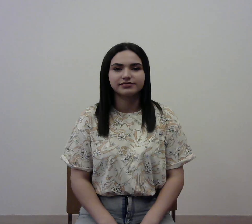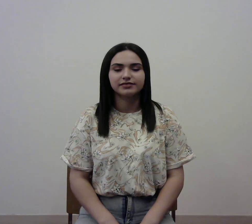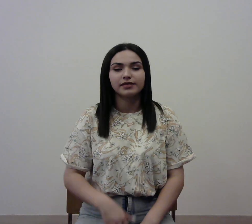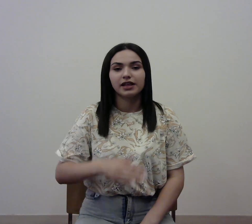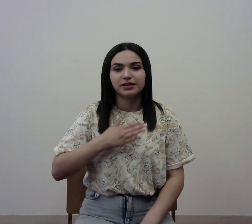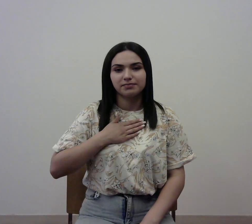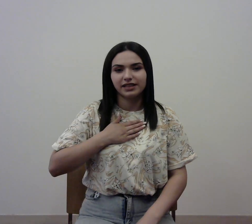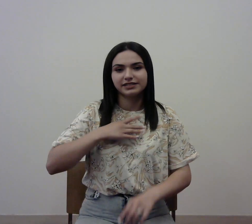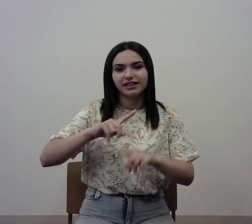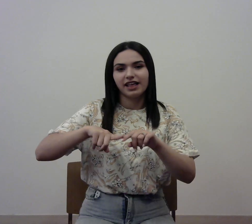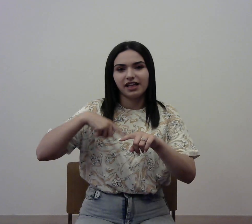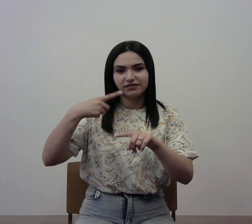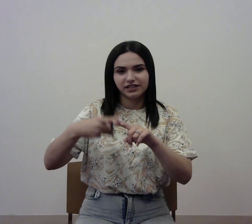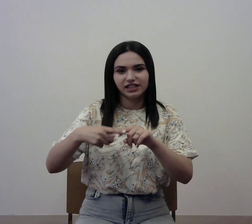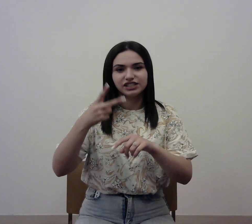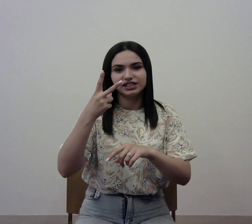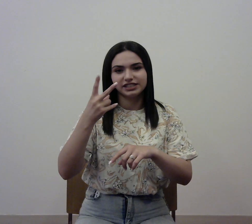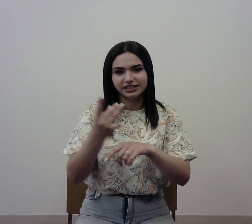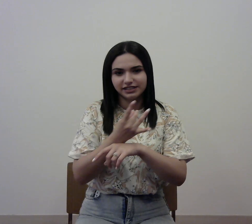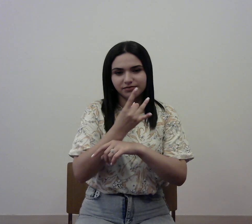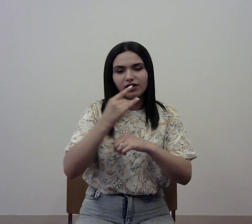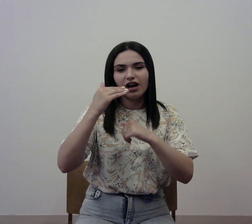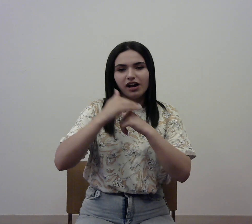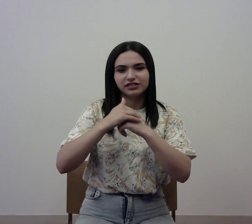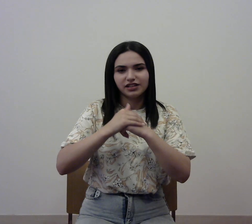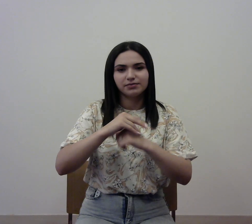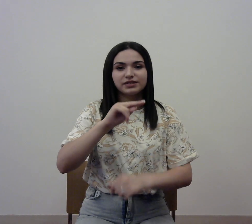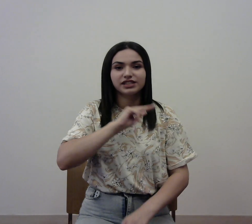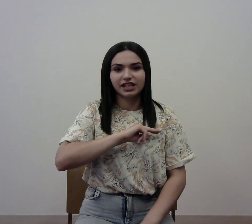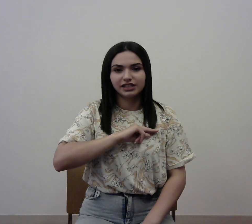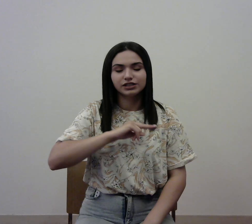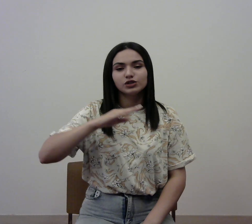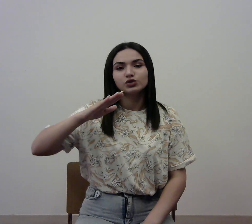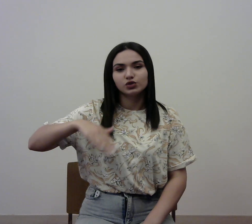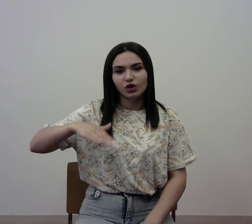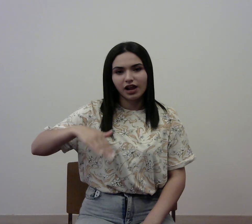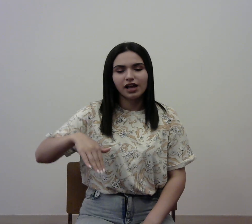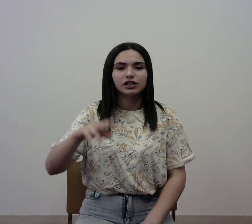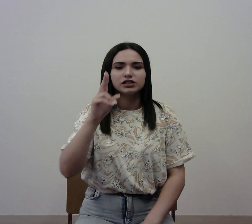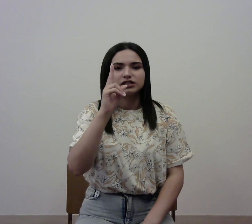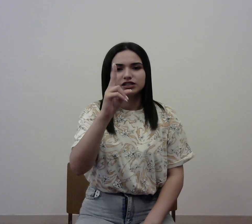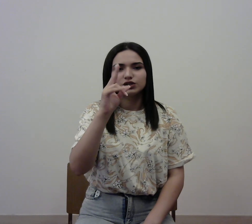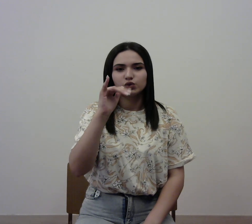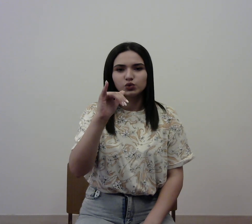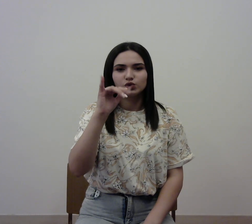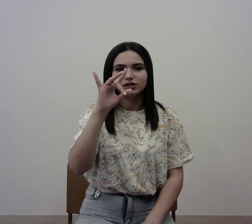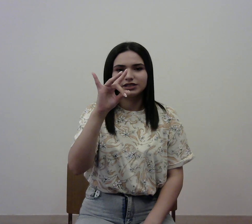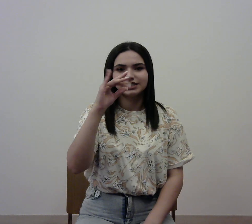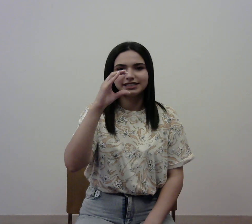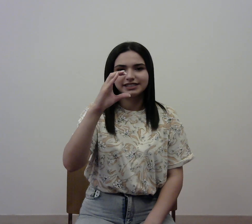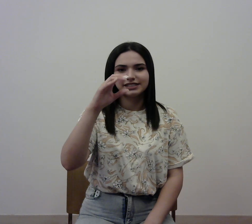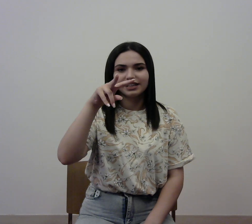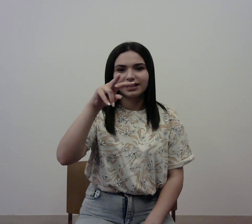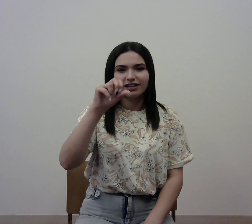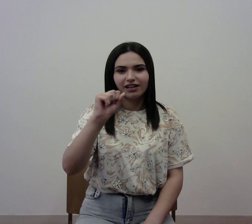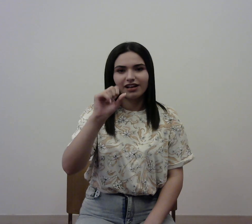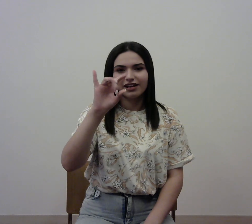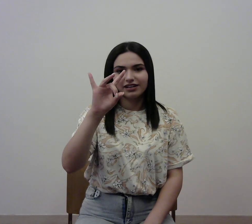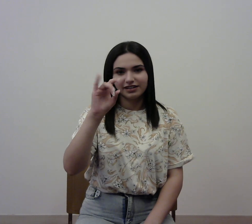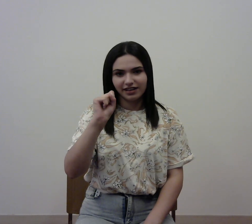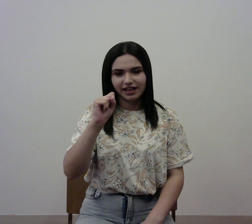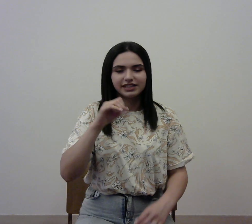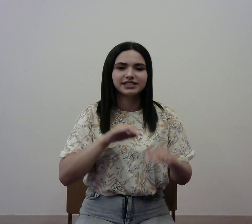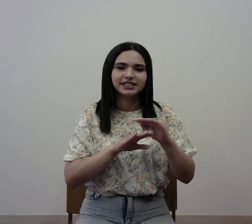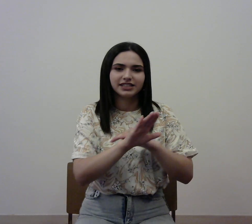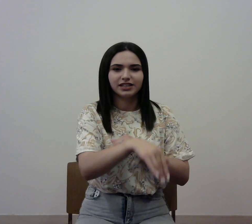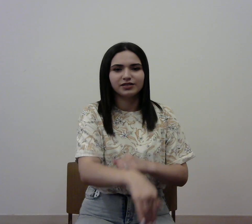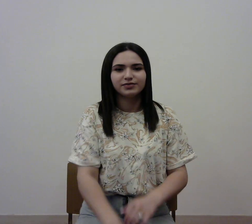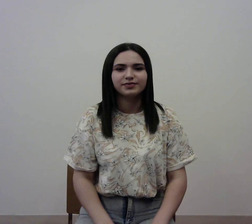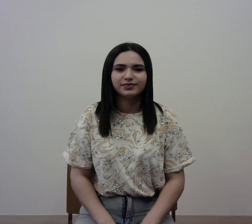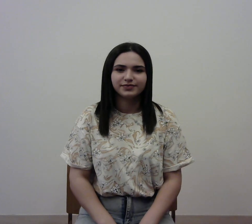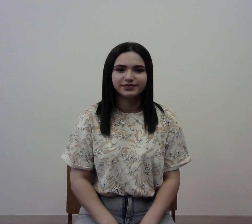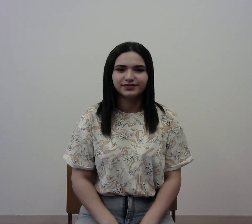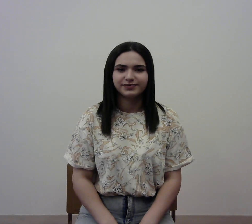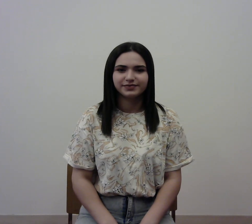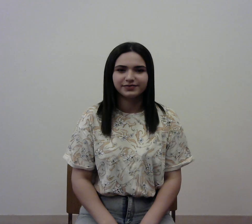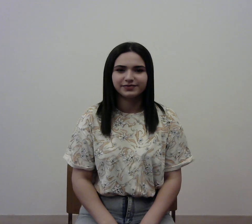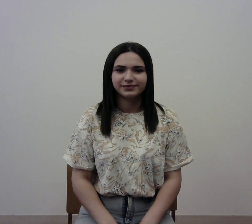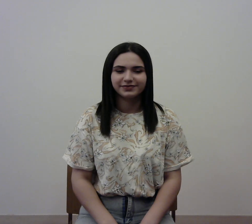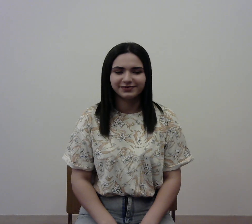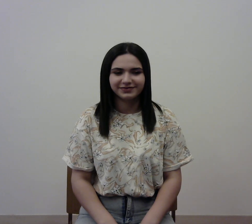Mən həftədə 2 dəfə axşam işdən sonra kursa gedirəm